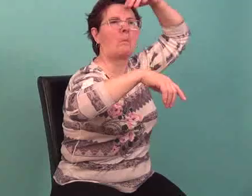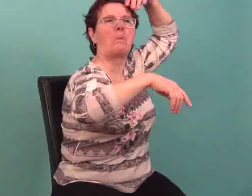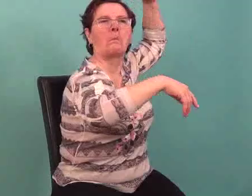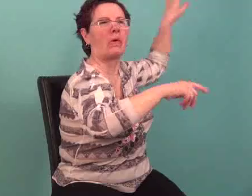Chłopiec patrzył na dziewczynę.